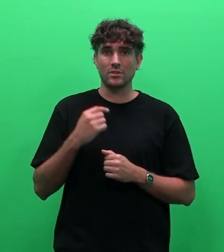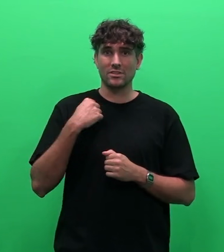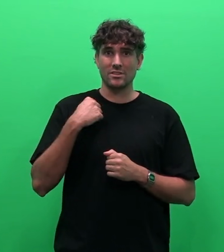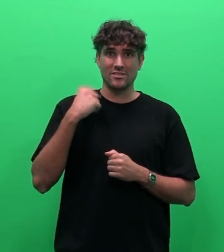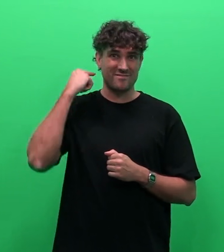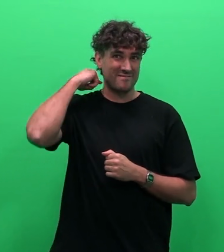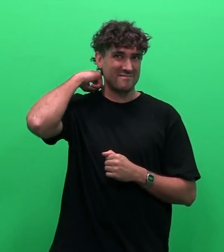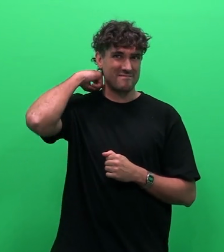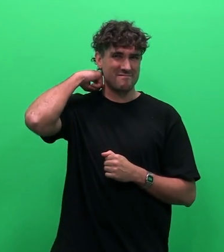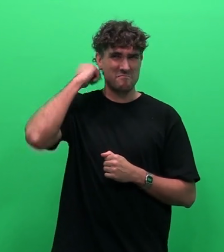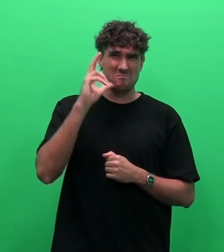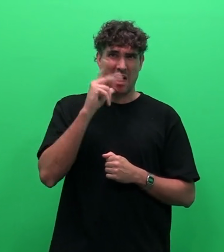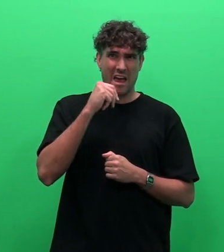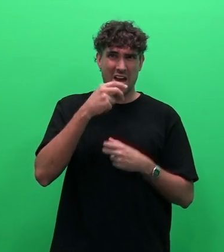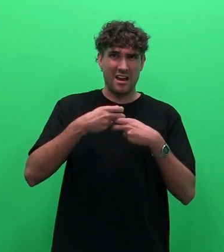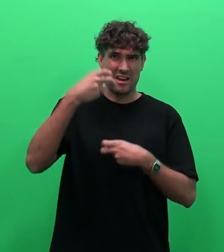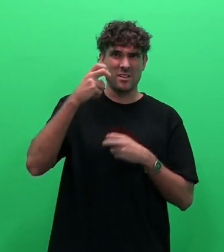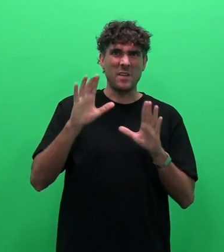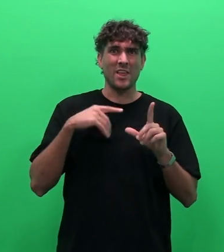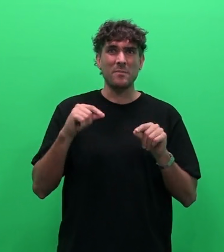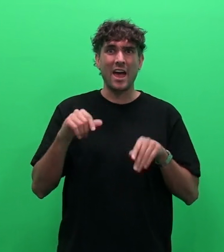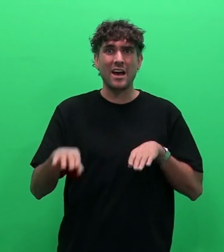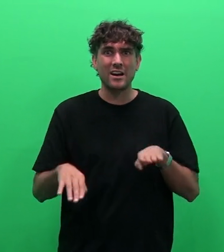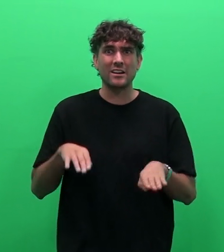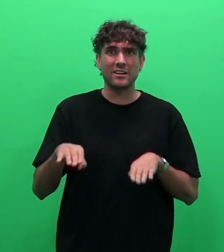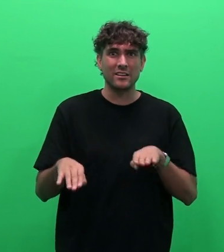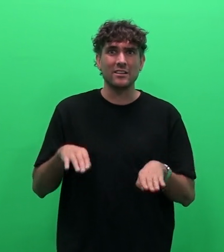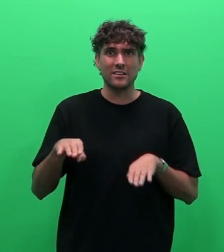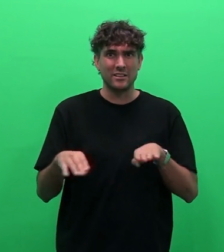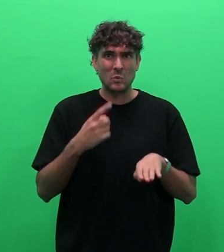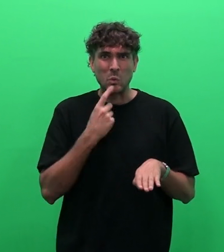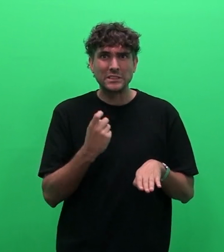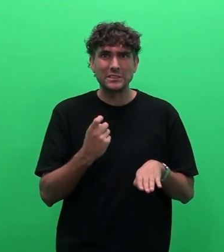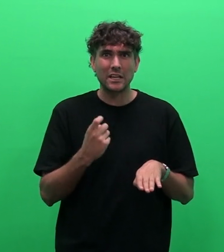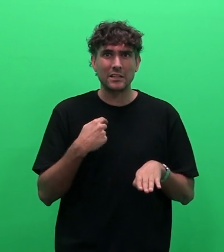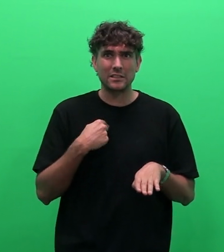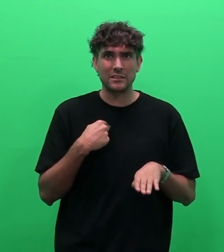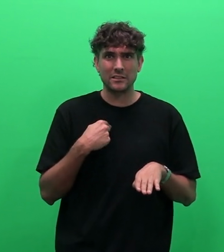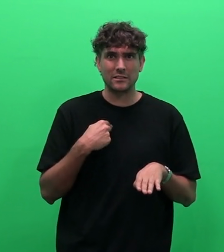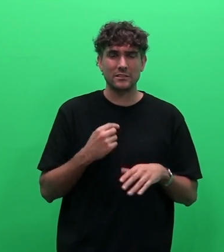Em fa mal l'esquena, a la columna, però em costa caminar.